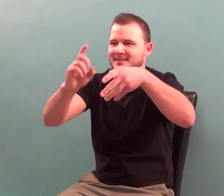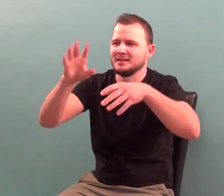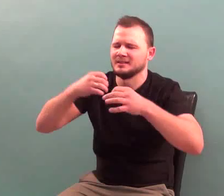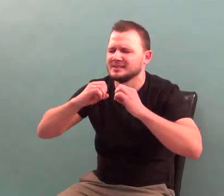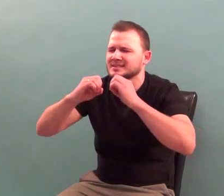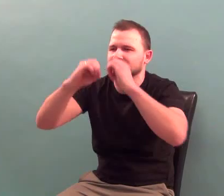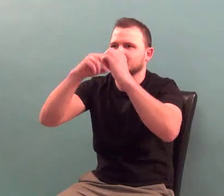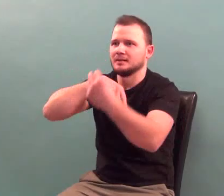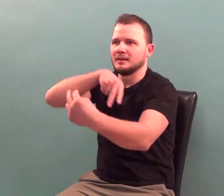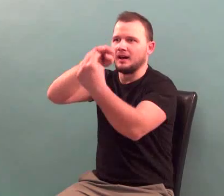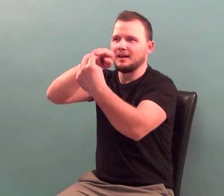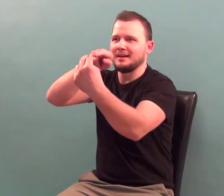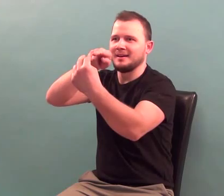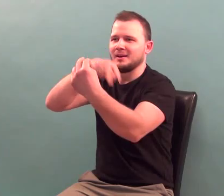Ptaszek patrzy przez lornetkę i ich spojrzenia się spotykają.